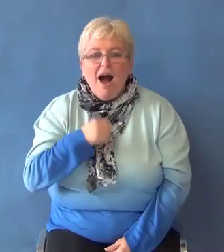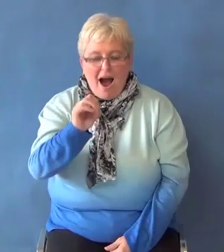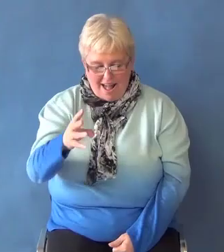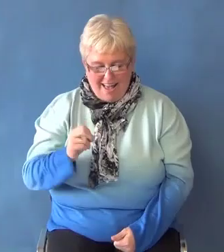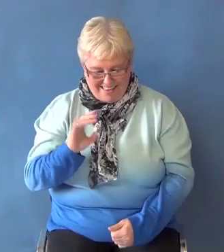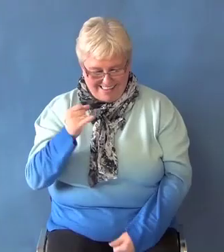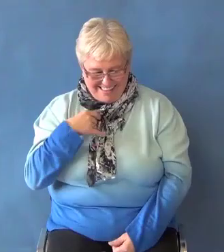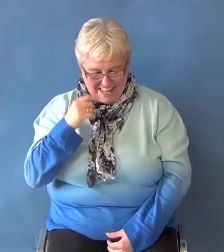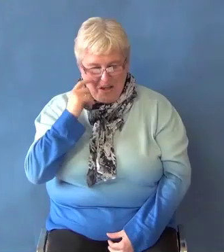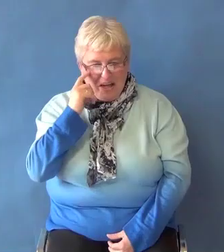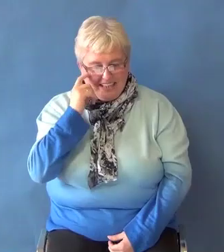Ja... tak, tak.